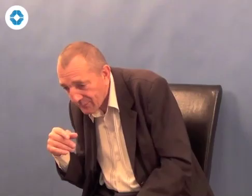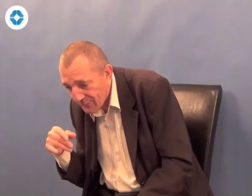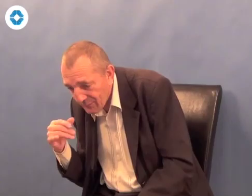Inny.